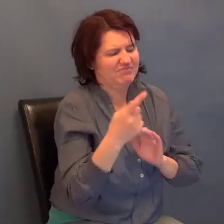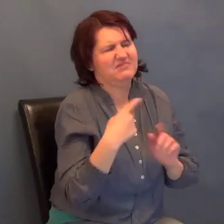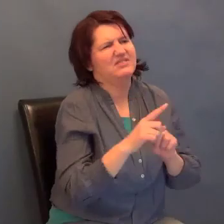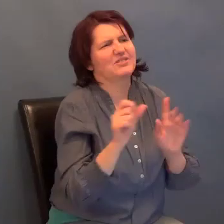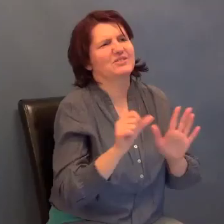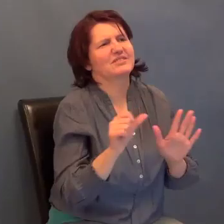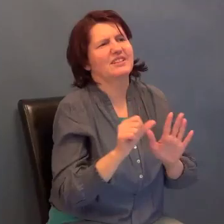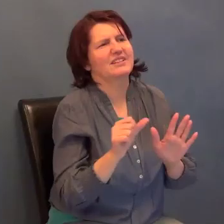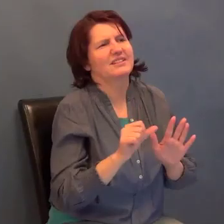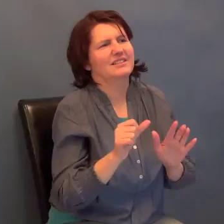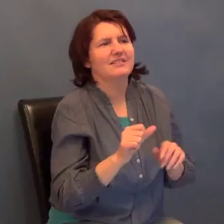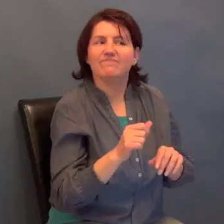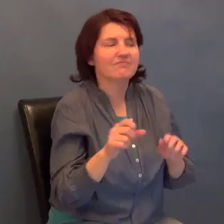Tak samo jak ty, też o szóstej.